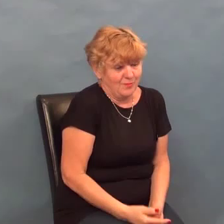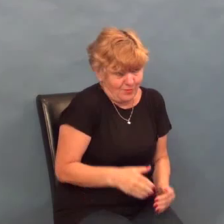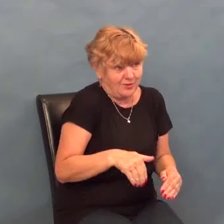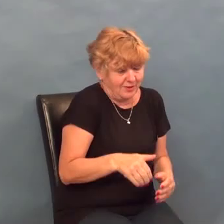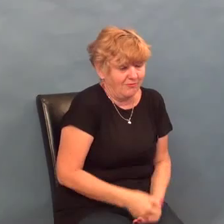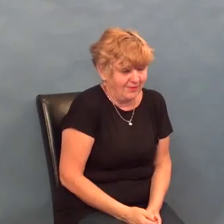Może.